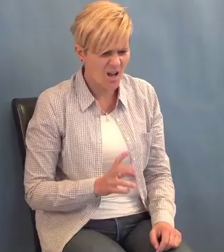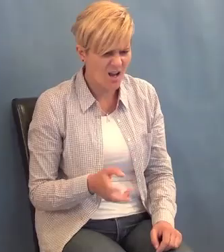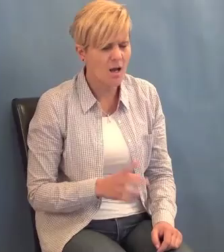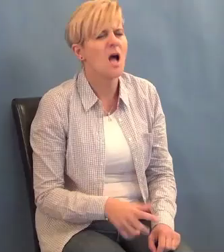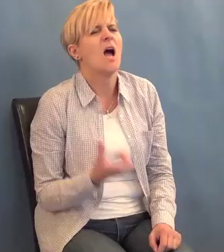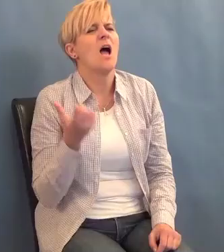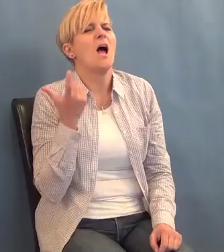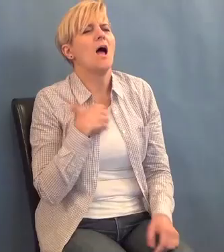Nie.